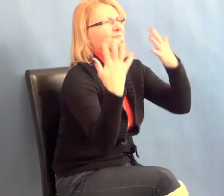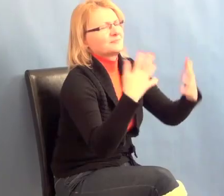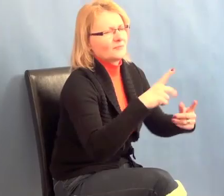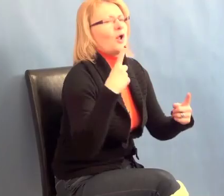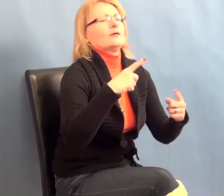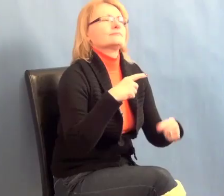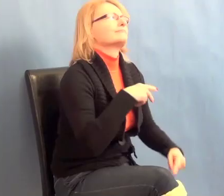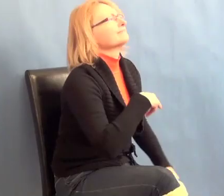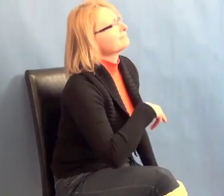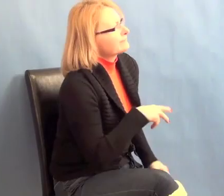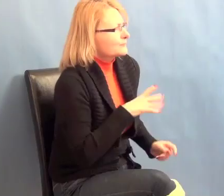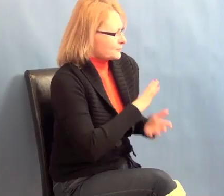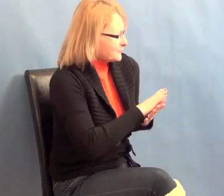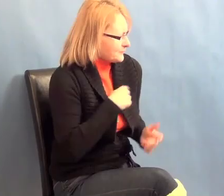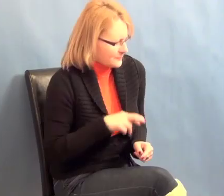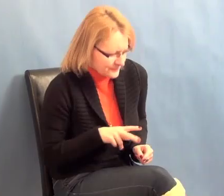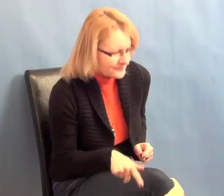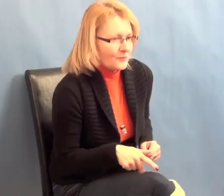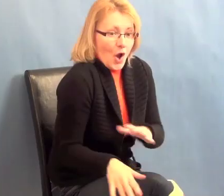O, i akurat natknęła się na Chaplina.